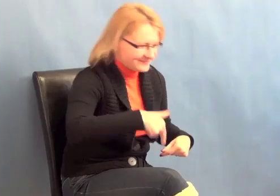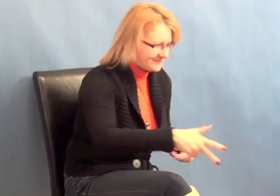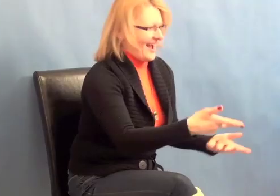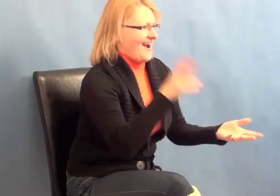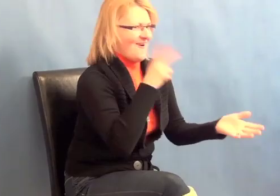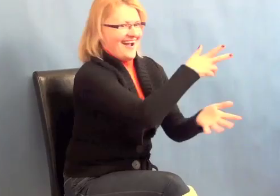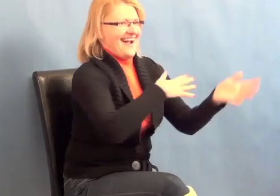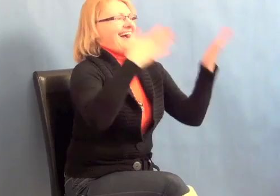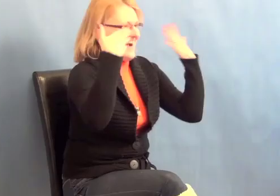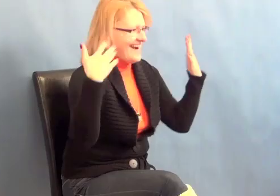Głusi są już na dole i witają go.